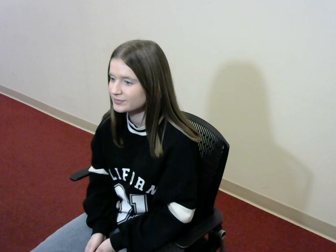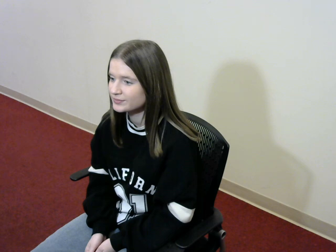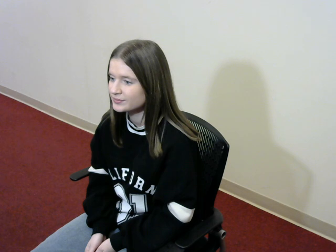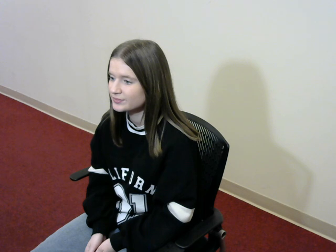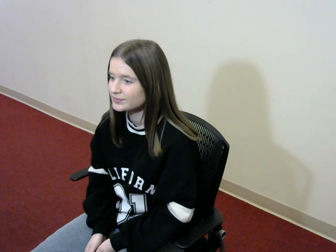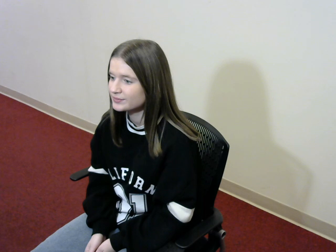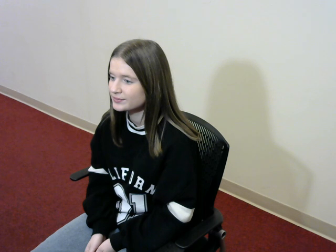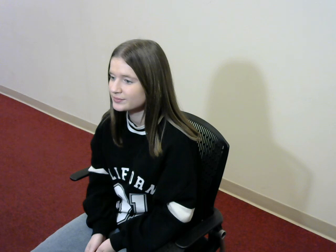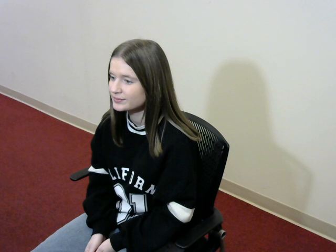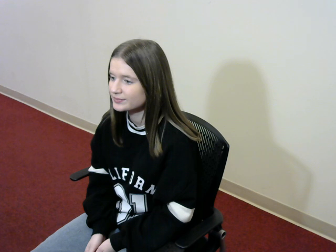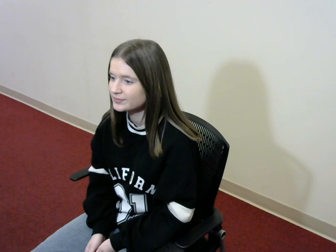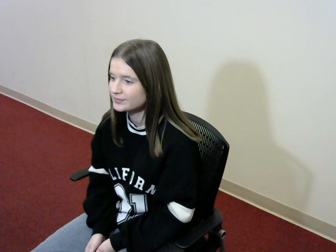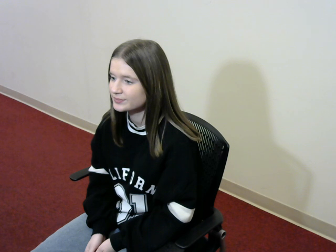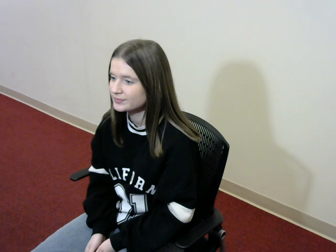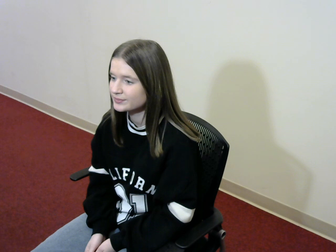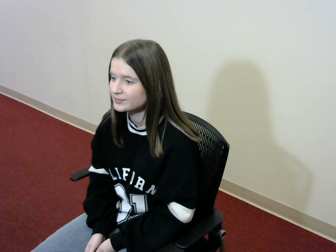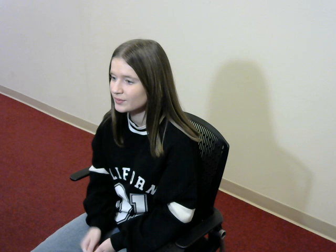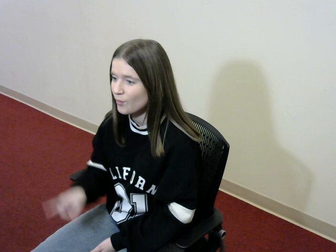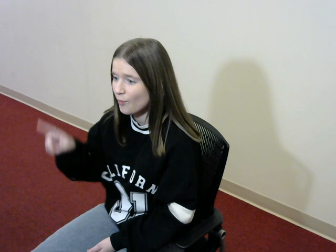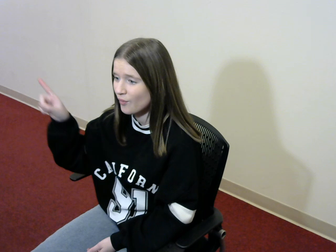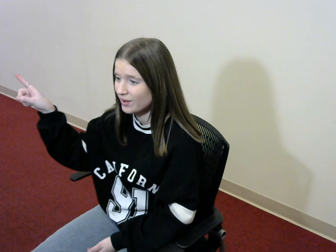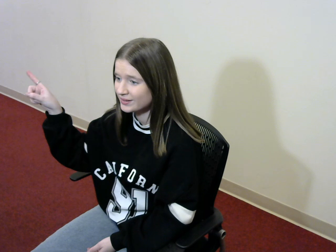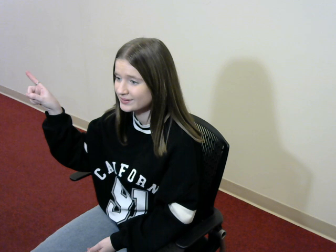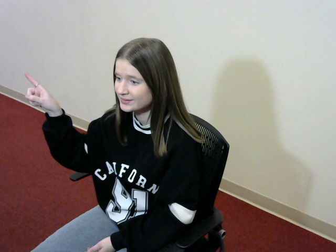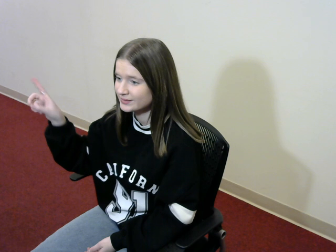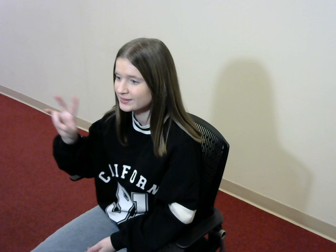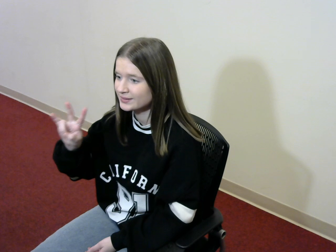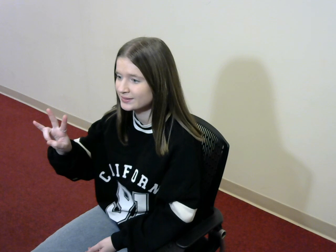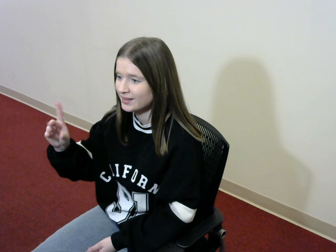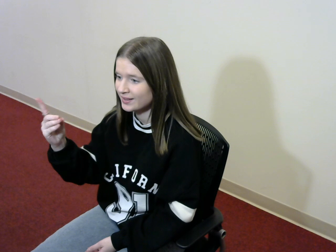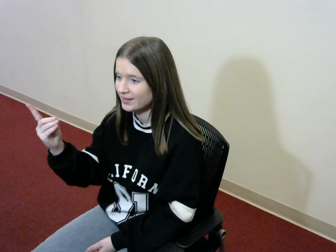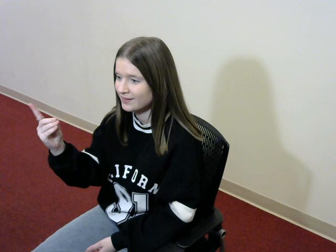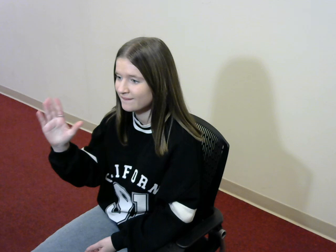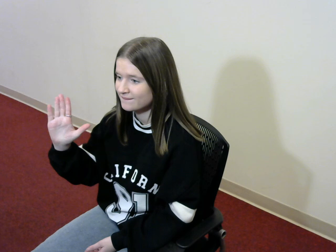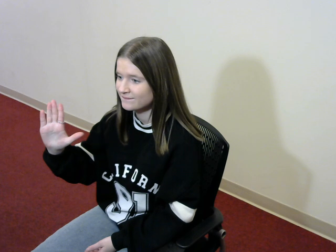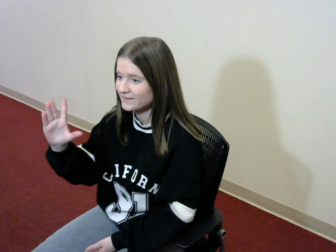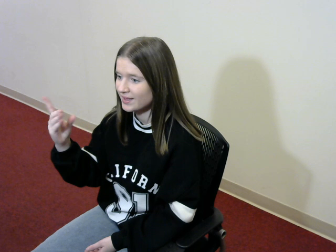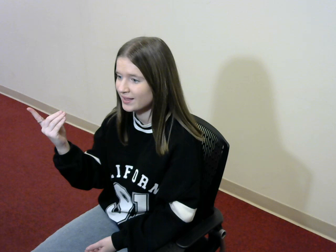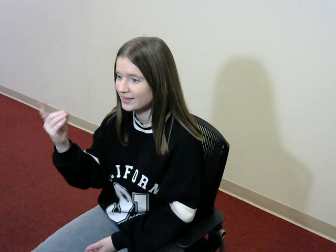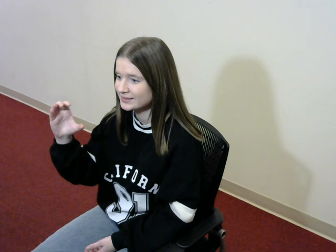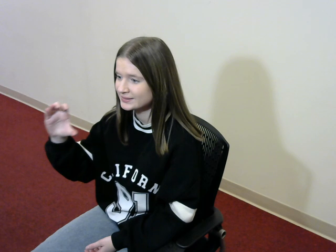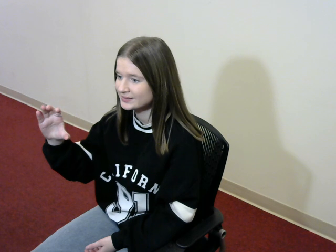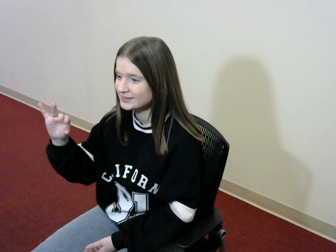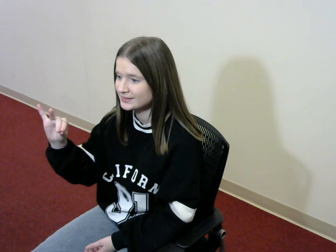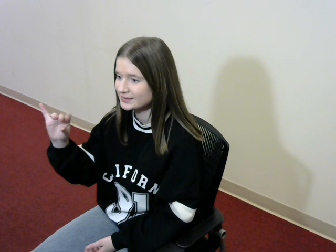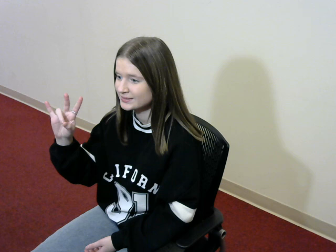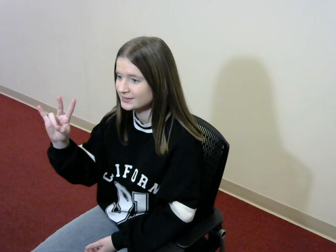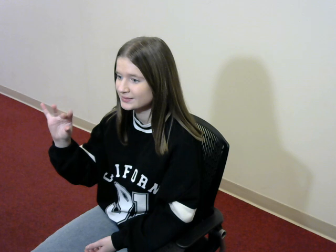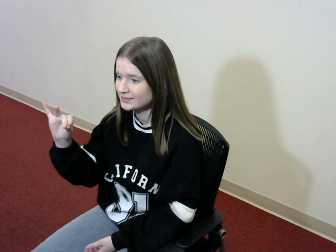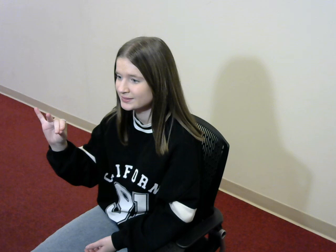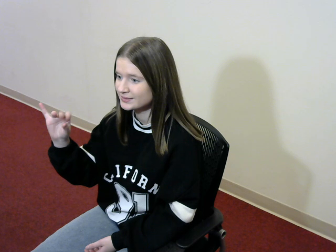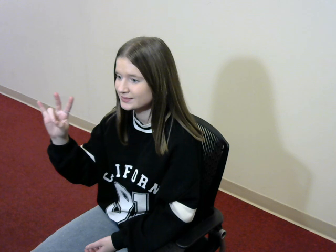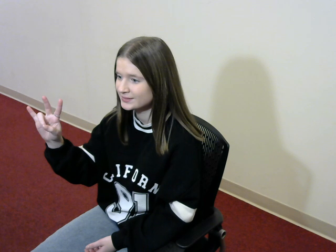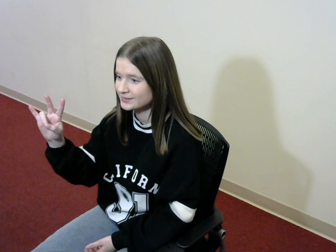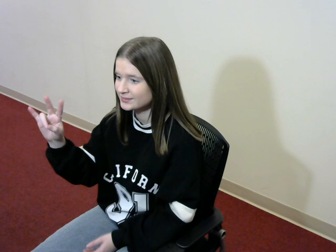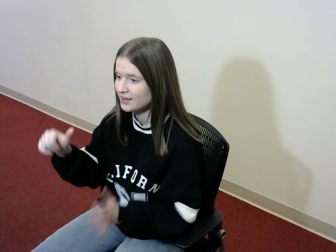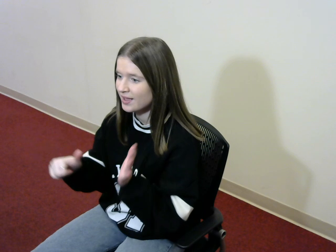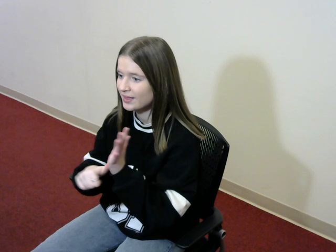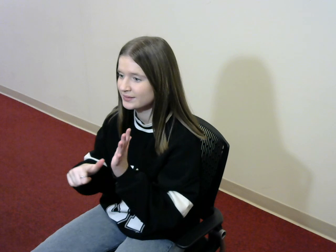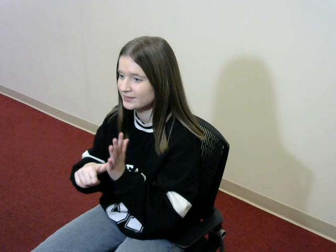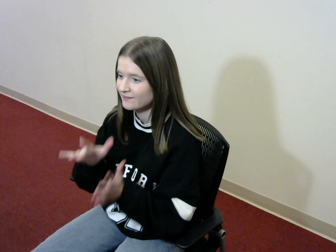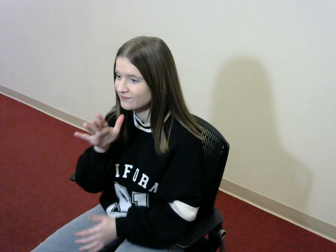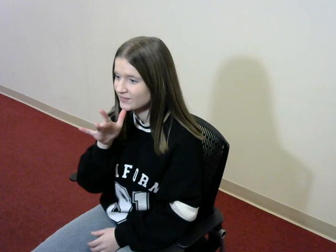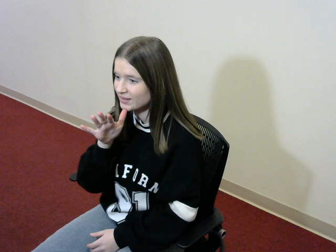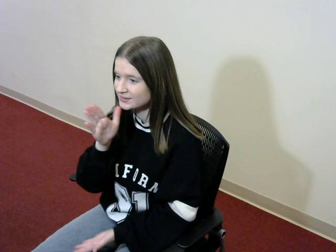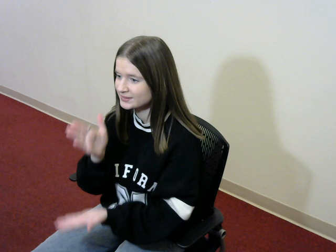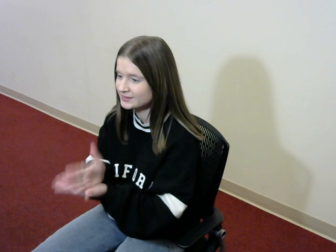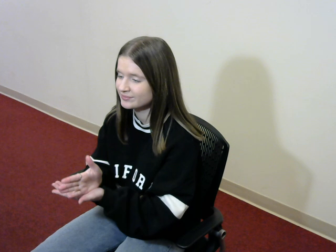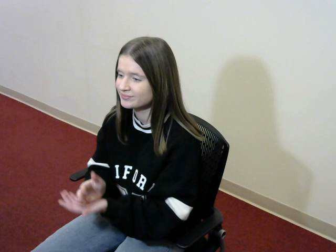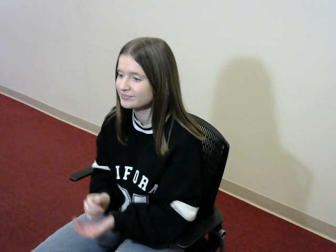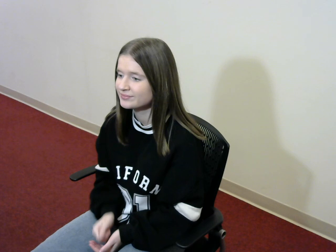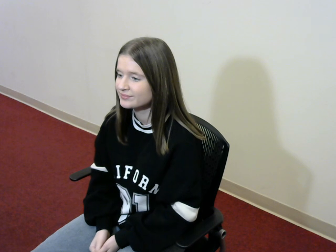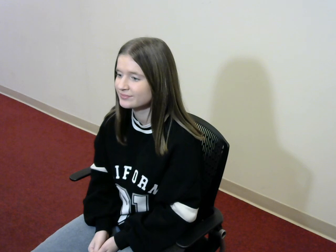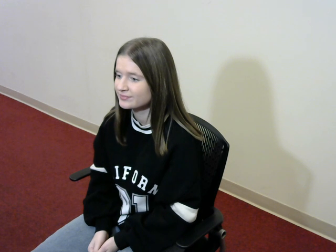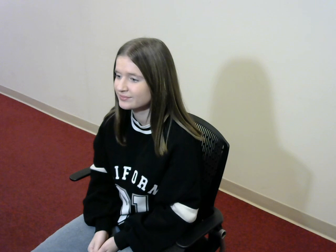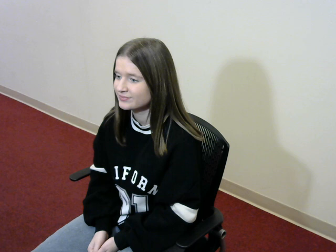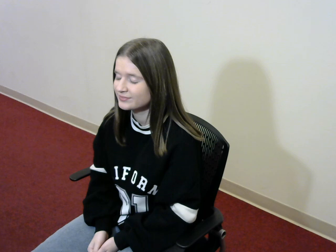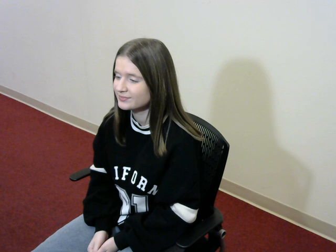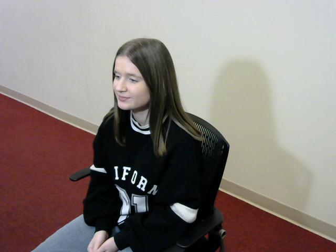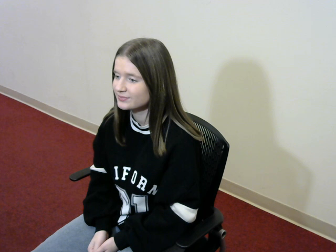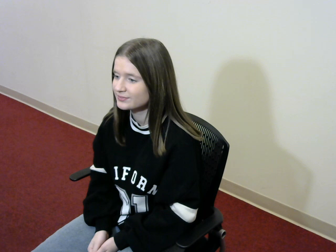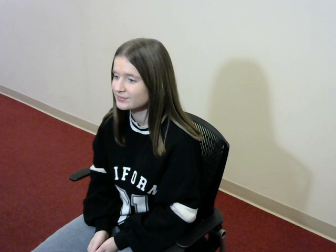Onun nəvəsinin 6 yaşı var